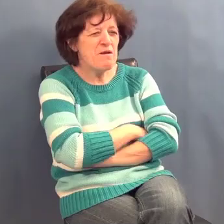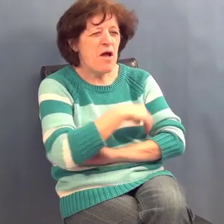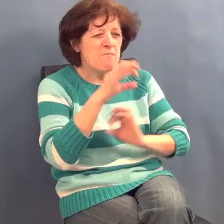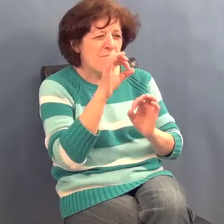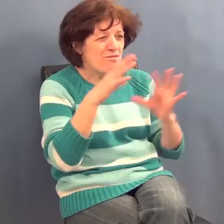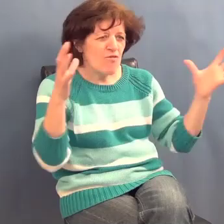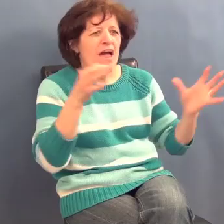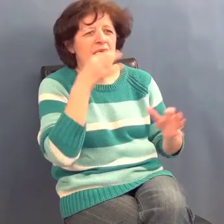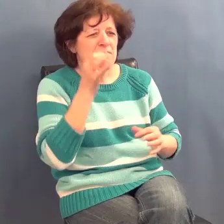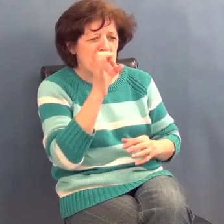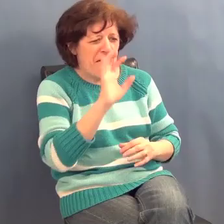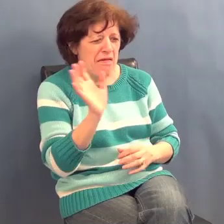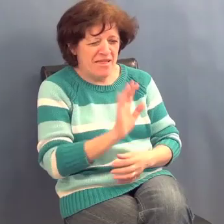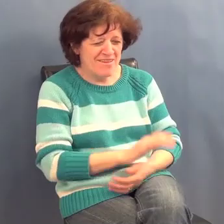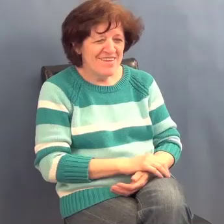Małe, duże. Lepiej żeby nie było małe.